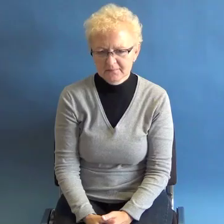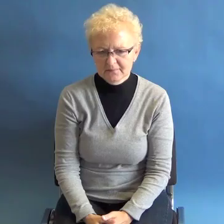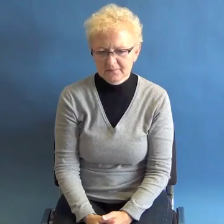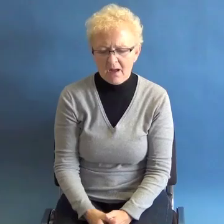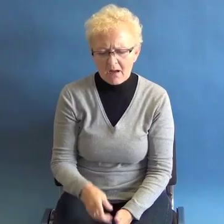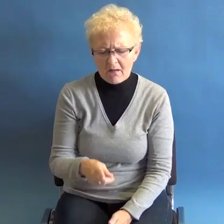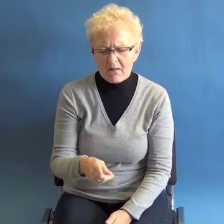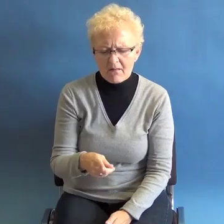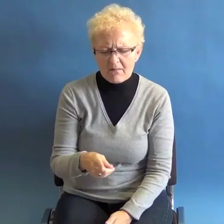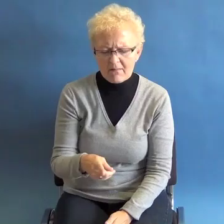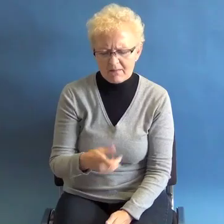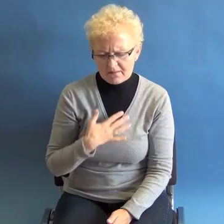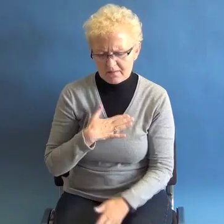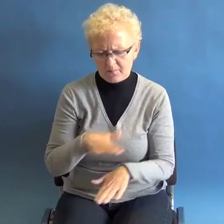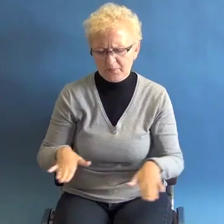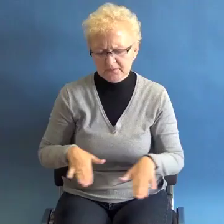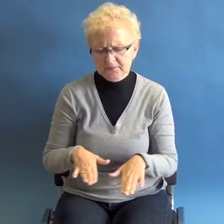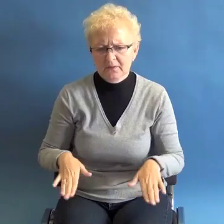To basen.